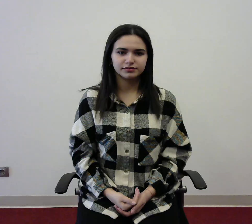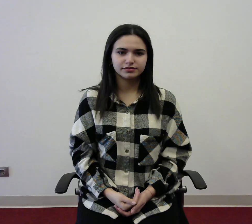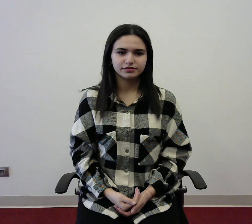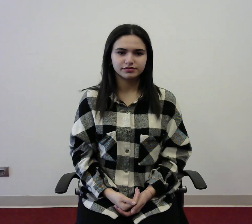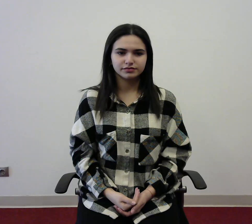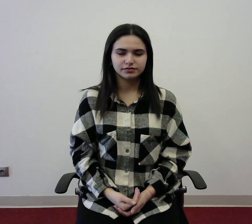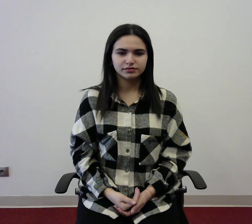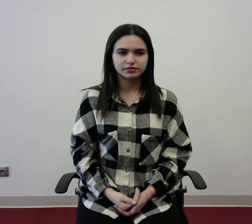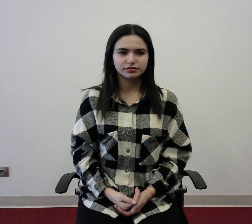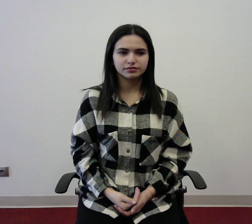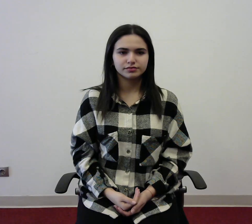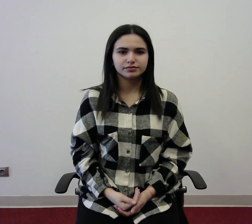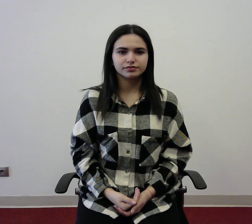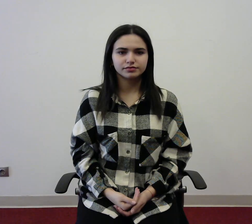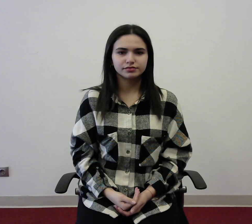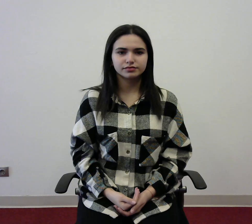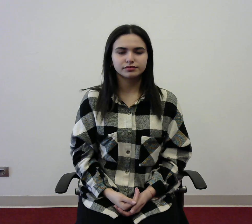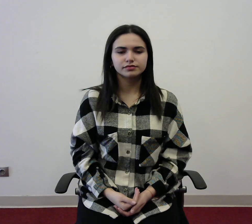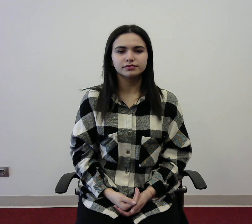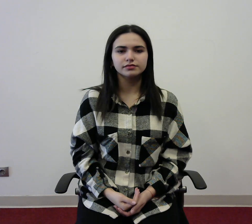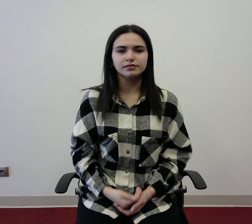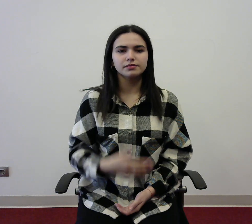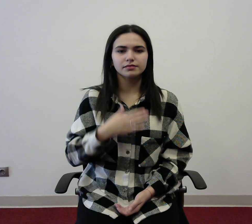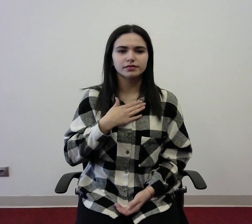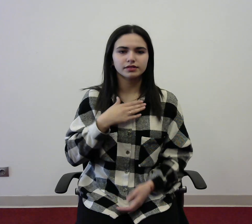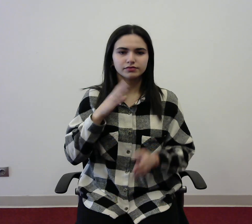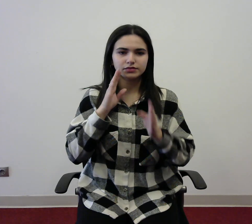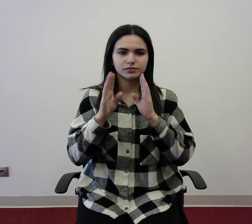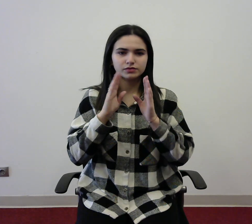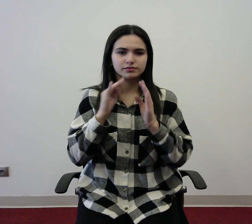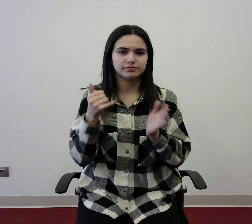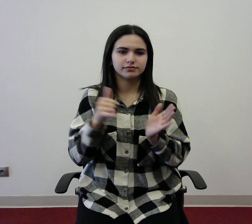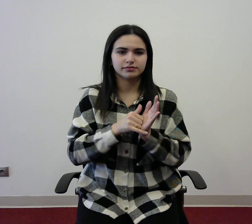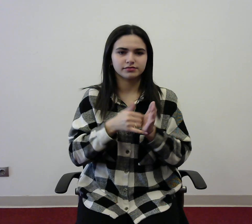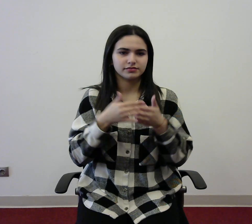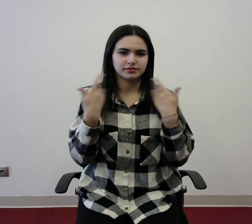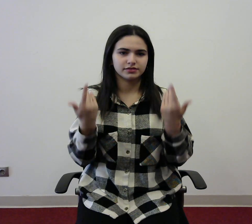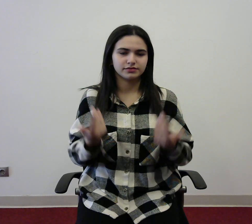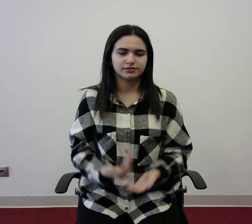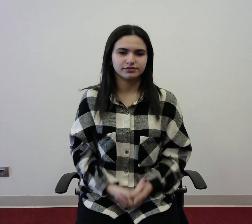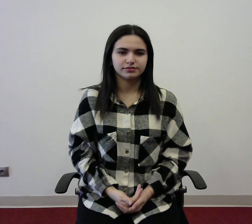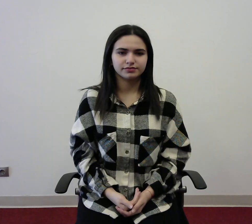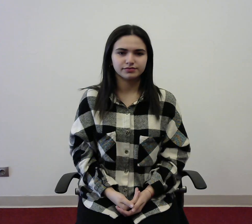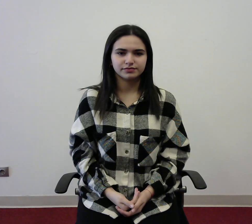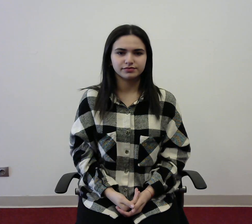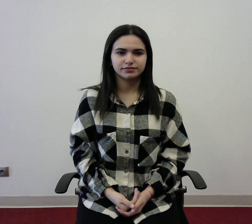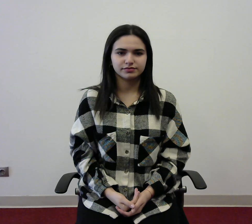Mənim Facebook hesabım yoxdur